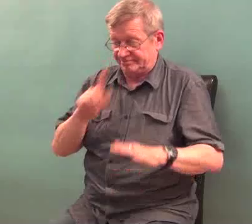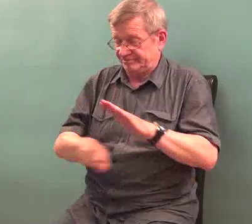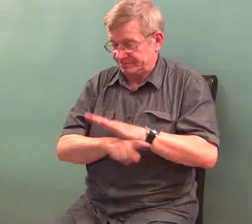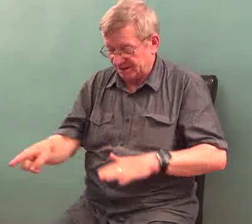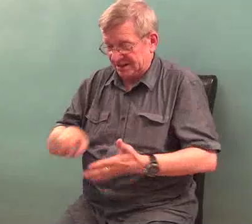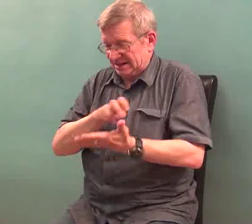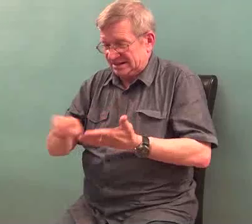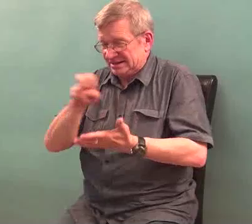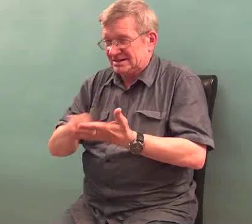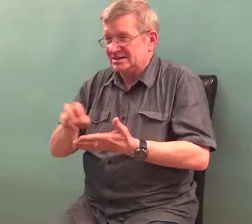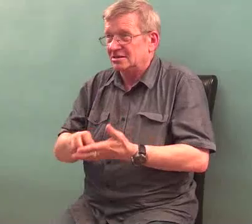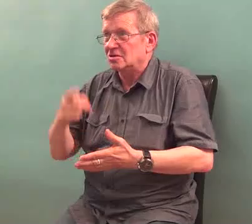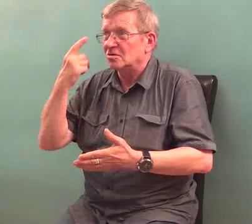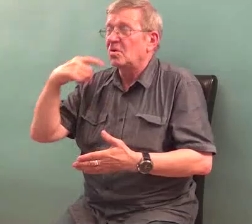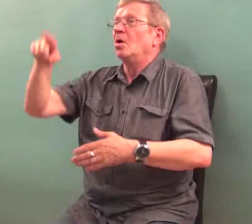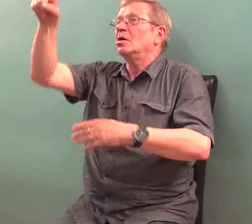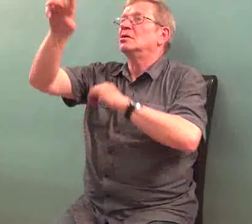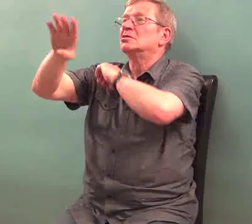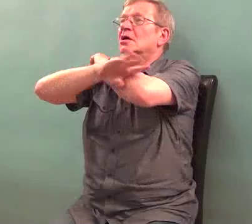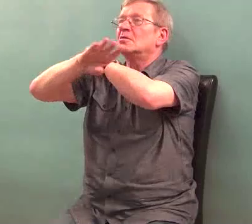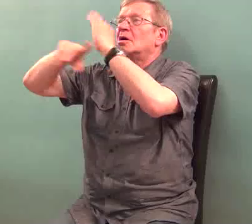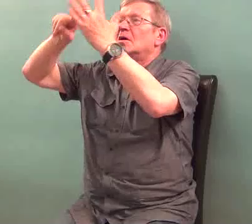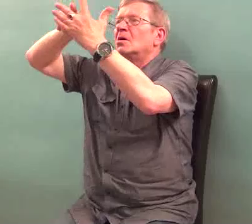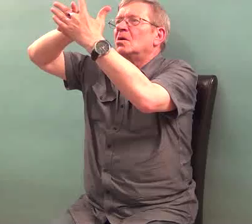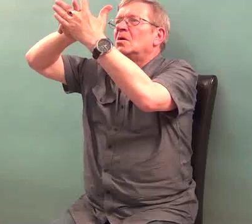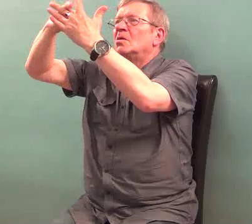Idzie długo, aż zauważył dziurę w drzewie.